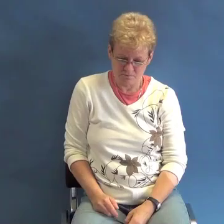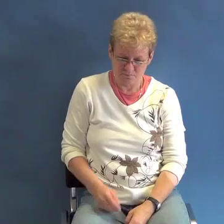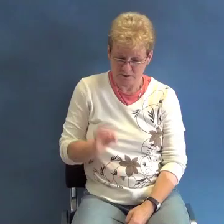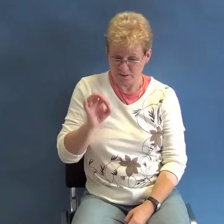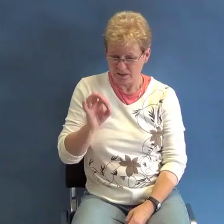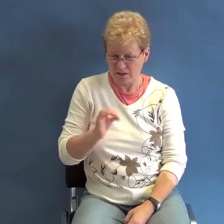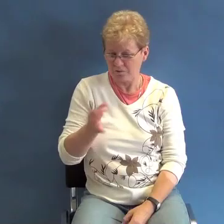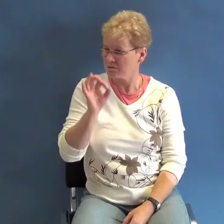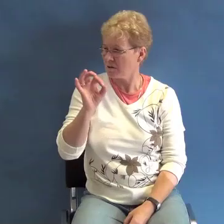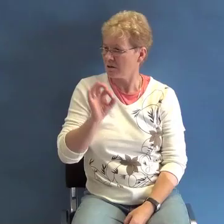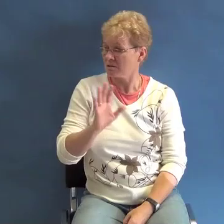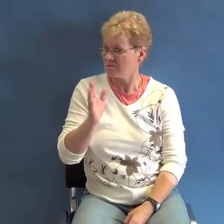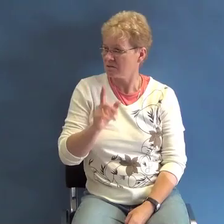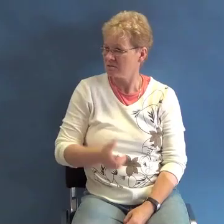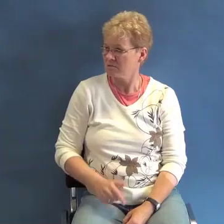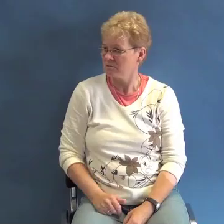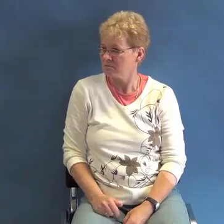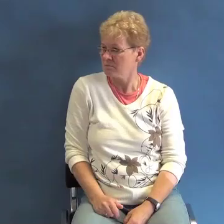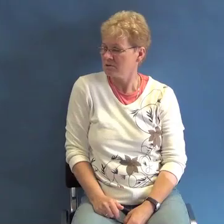Zero procent, nie.